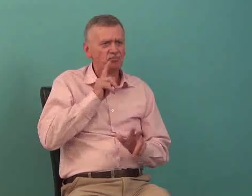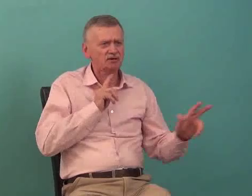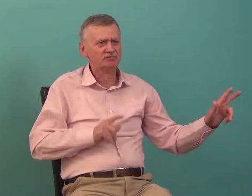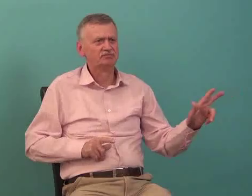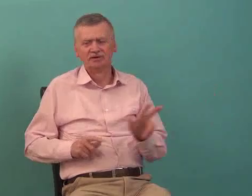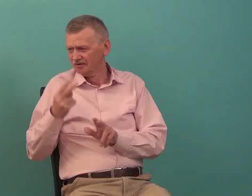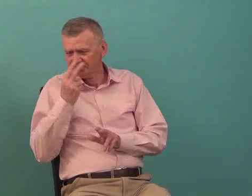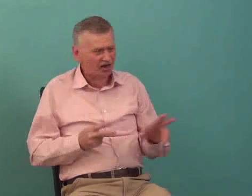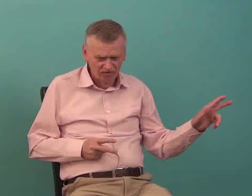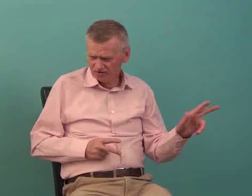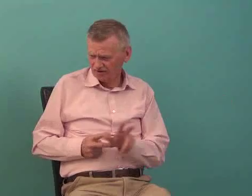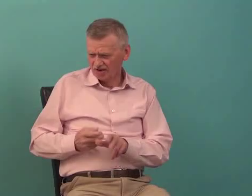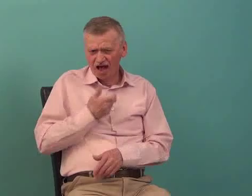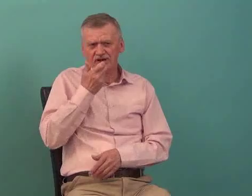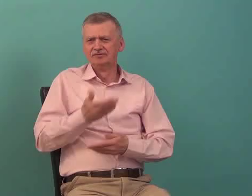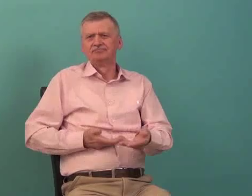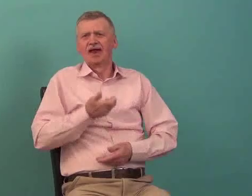Pan widzi, że podchodzą gryząc gruszki.